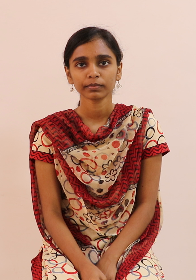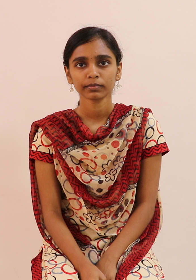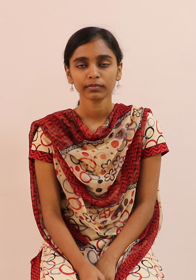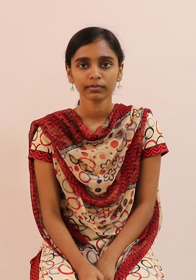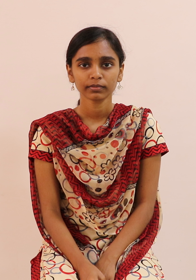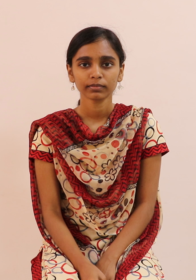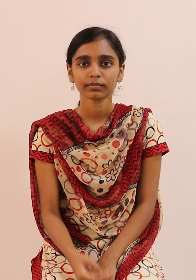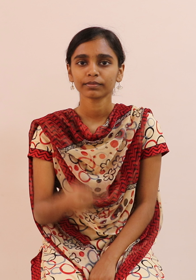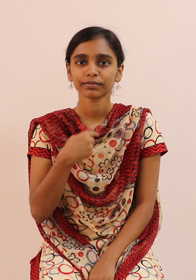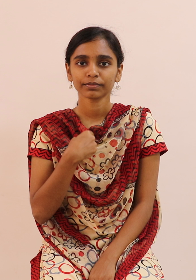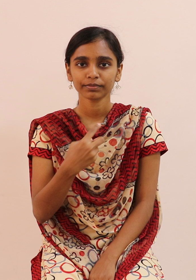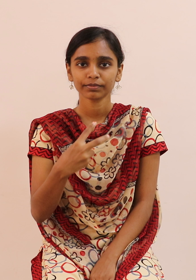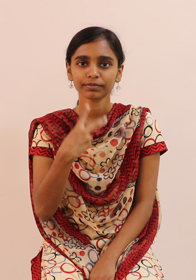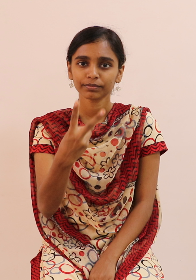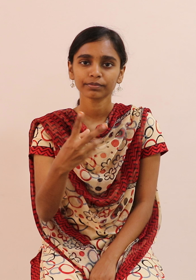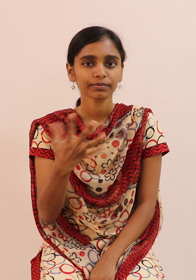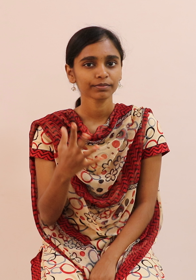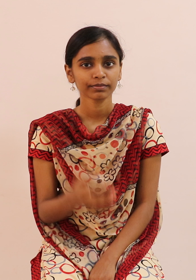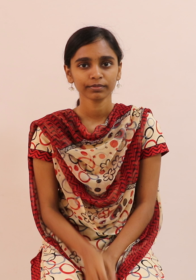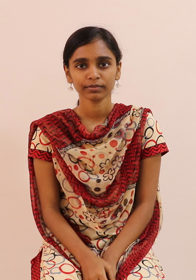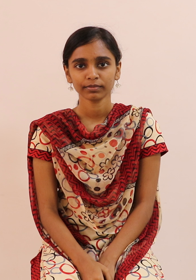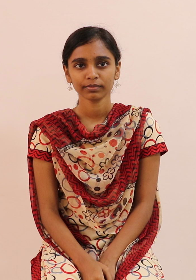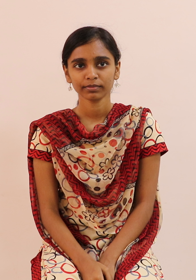i am not really sure